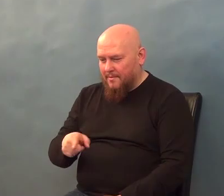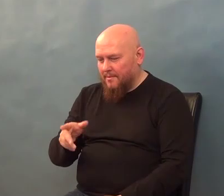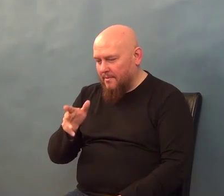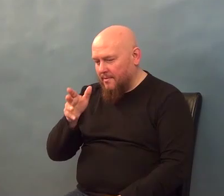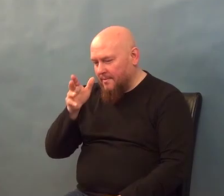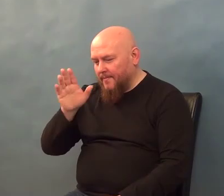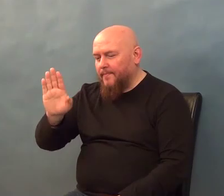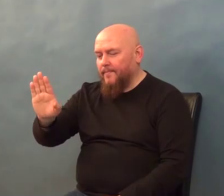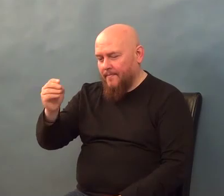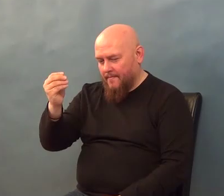Muszę mieć wolne.